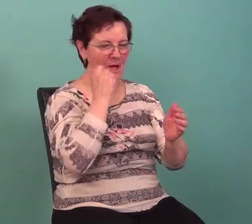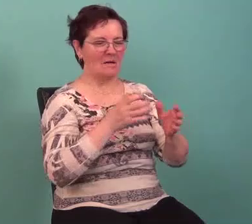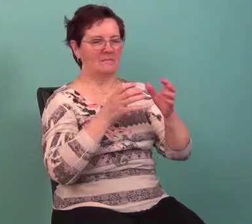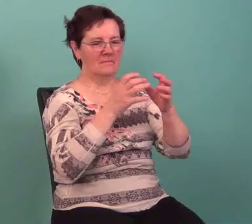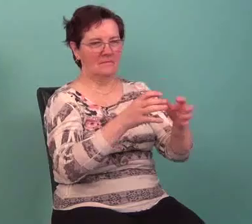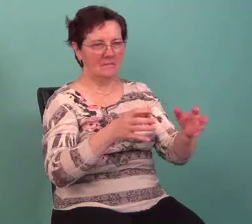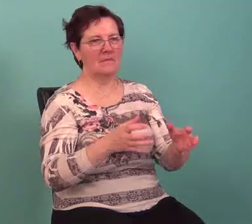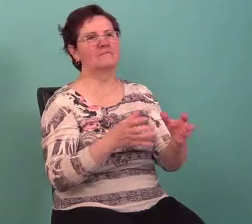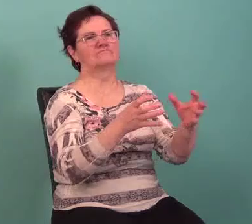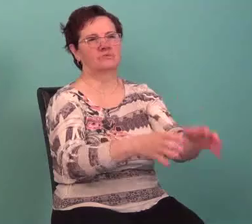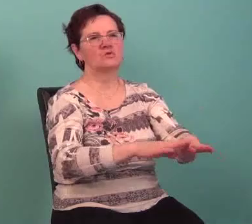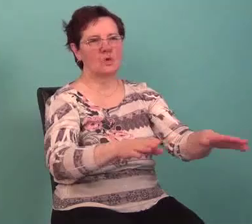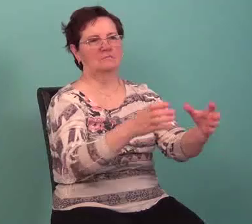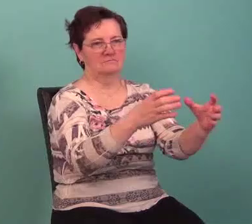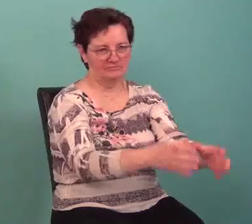Stawia ją na stole.